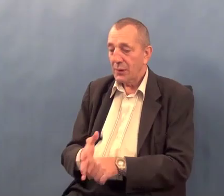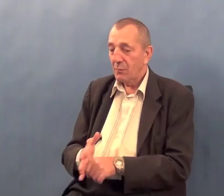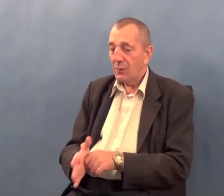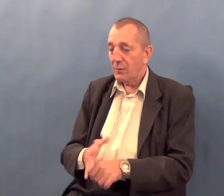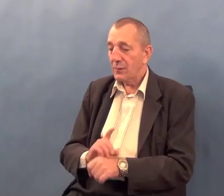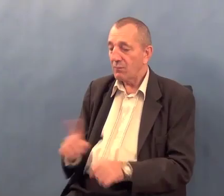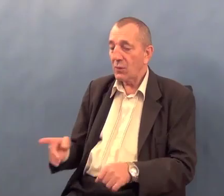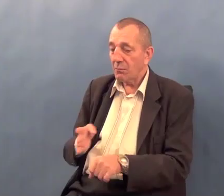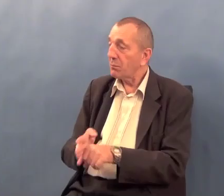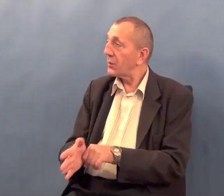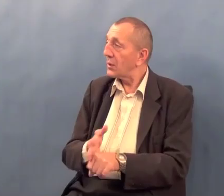Nie wolno piłować.